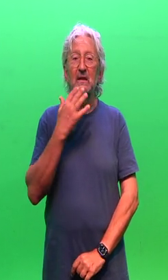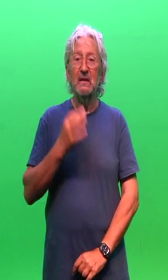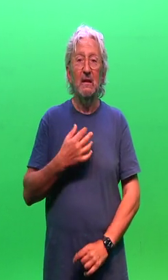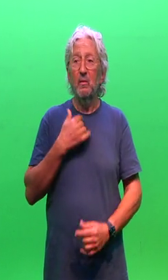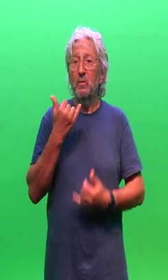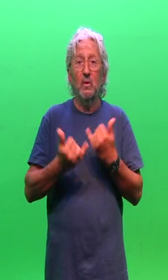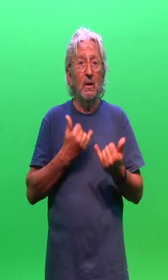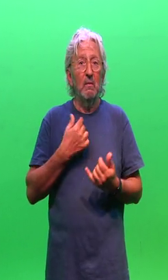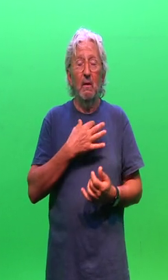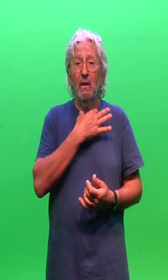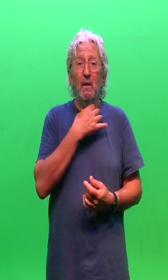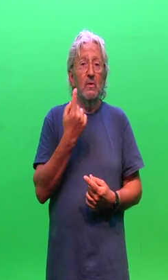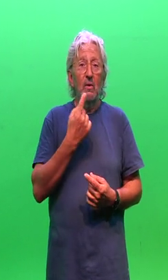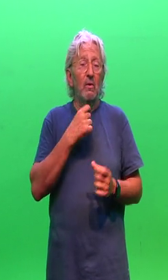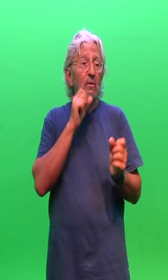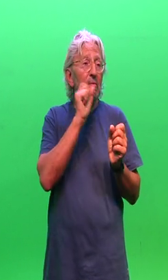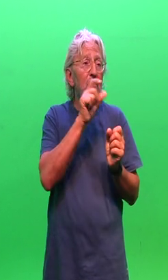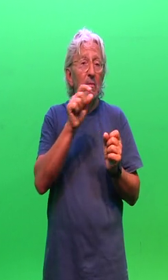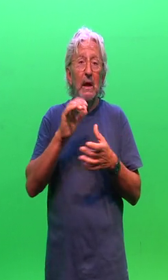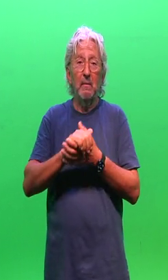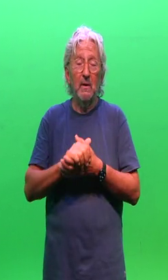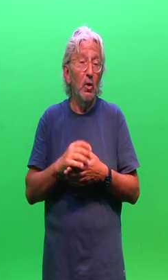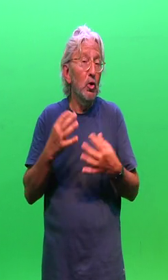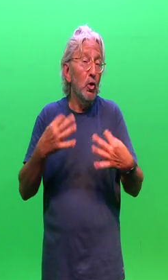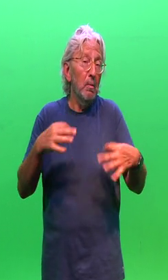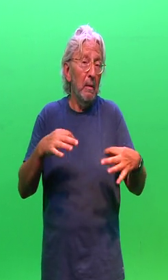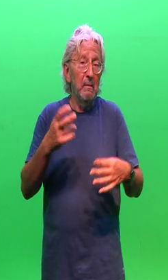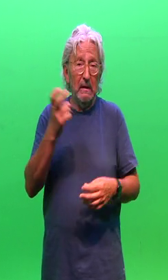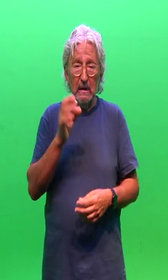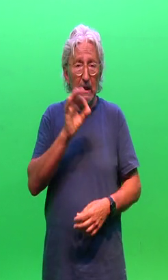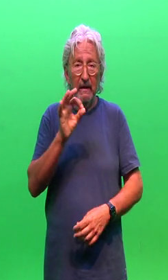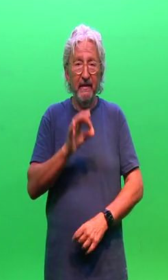Si tinc algun problema i m'angoixo perquè estic sol, truco a amics, però normalment no ve ningú.